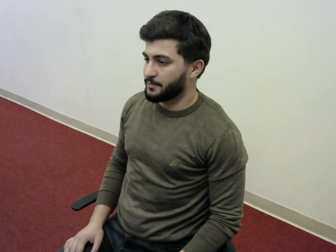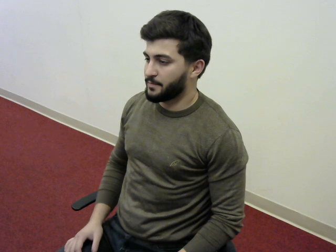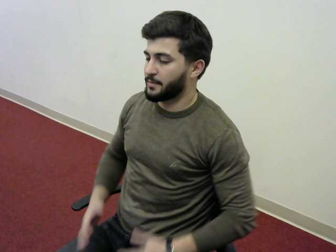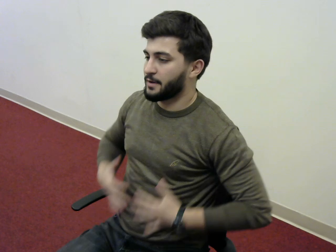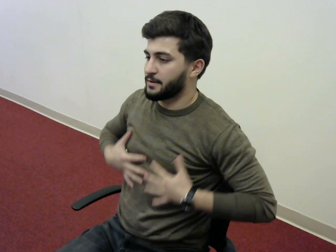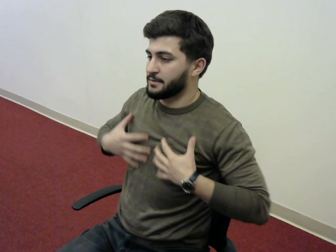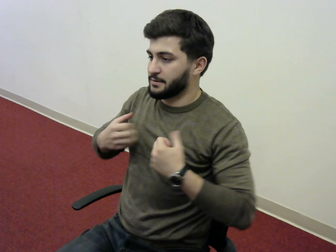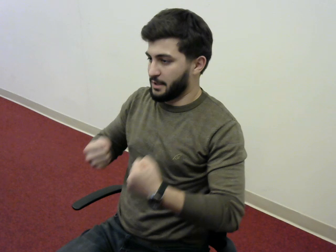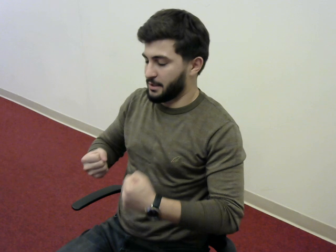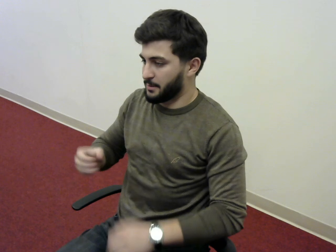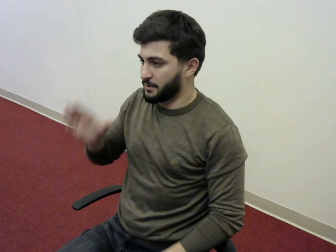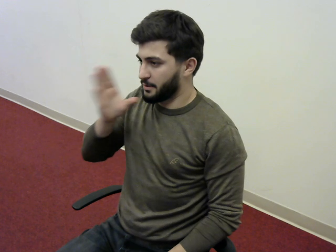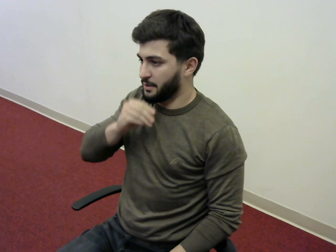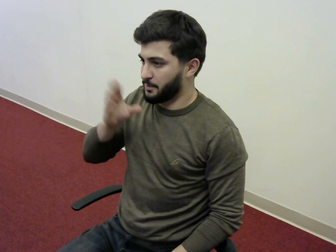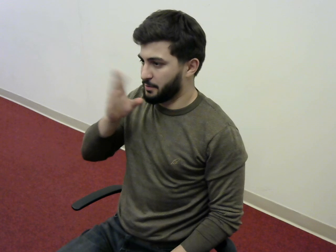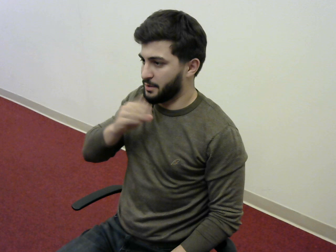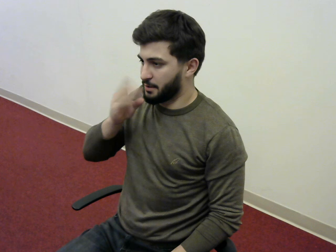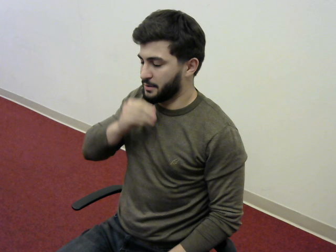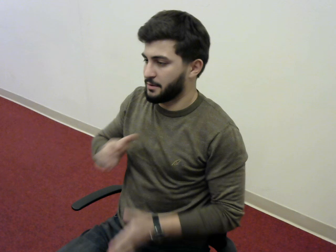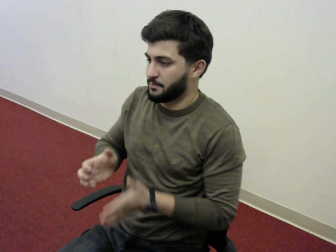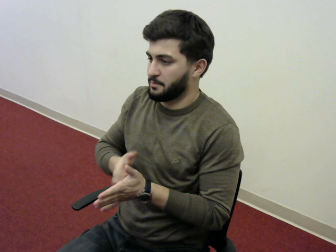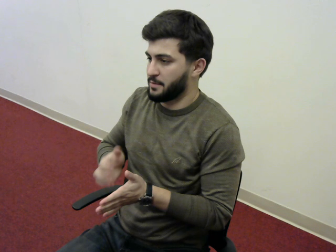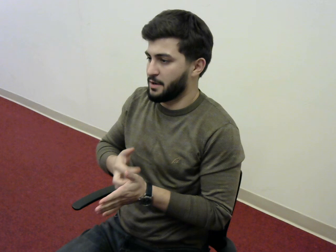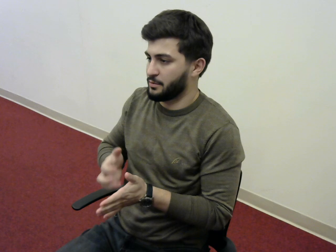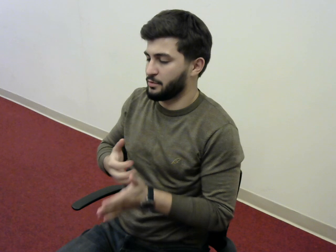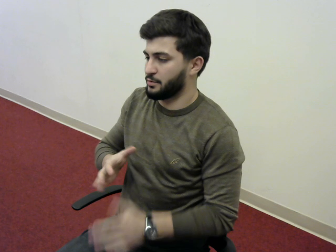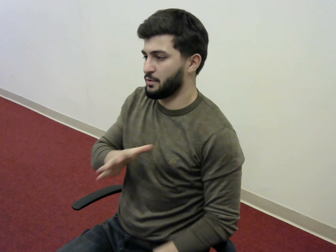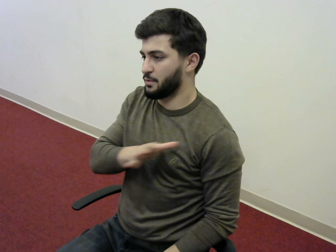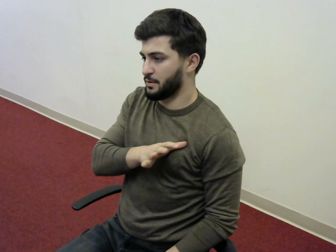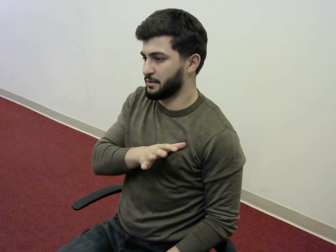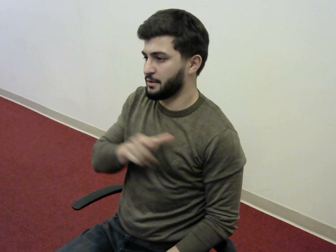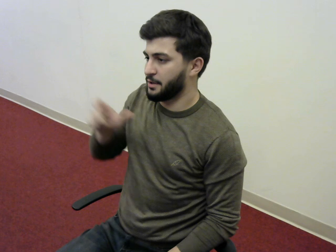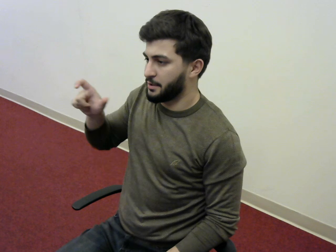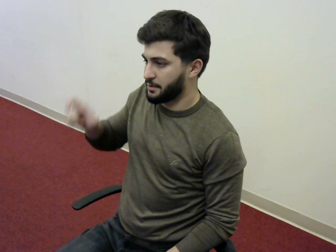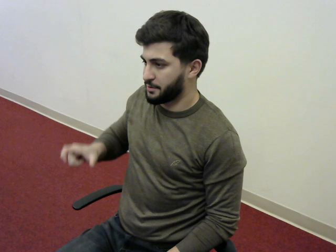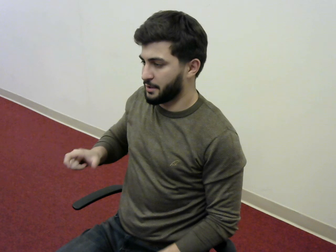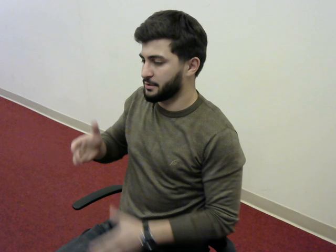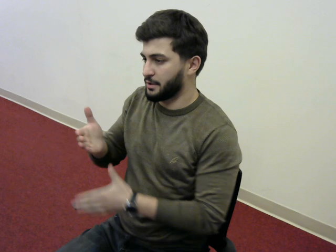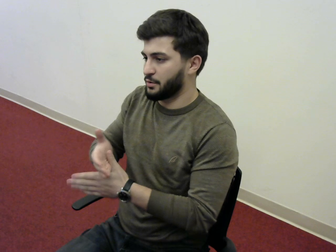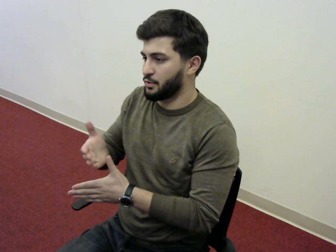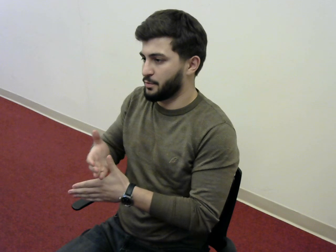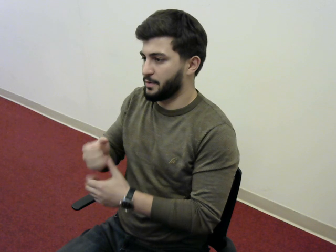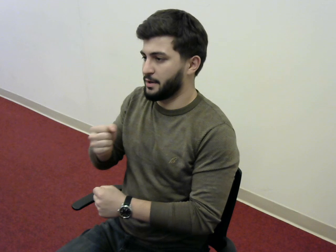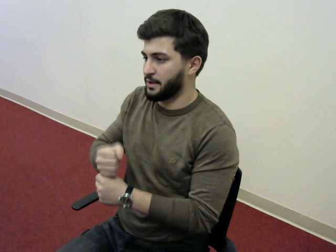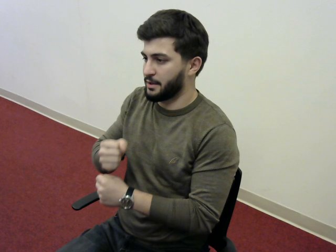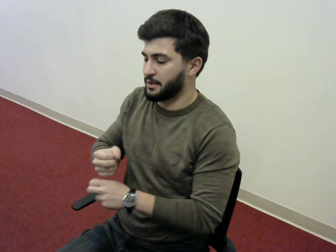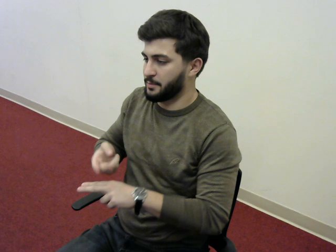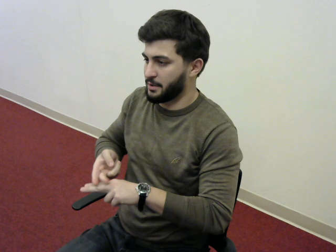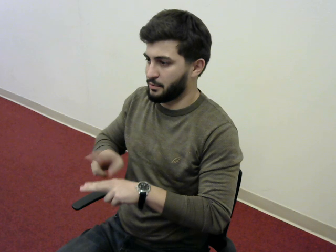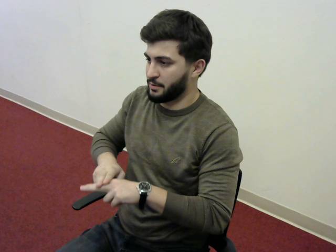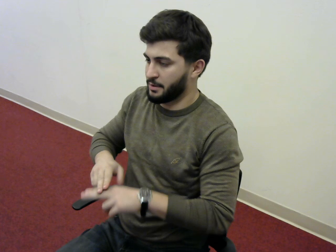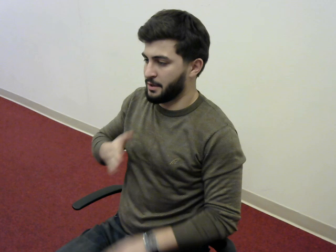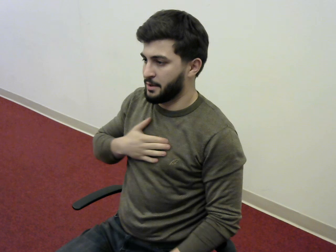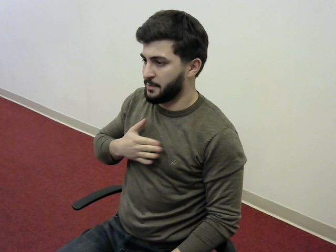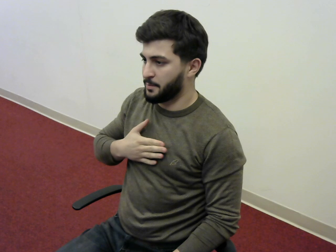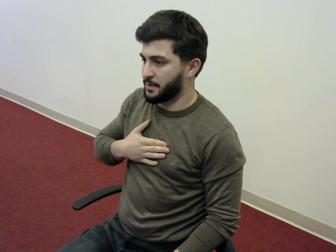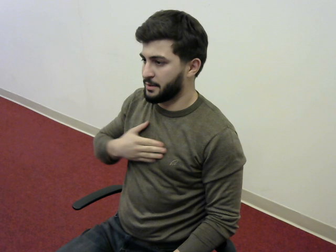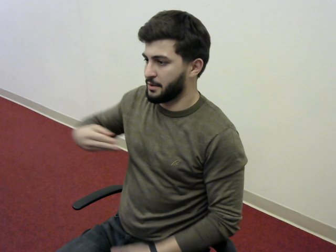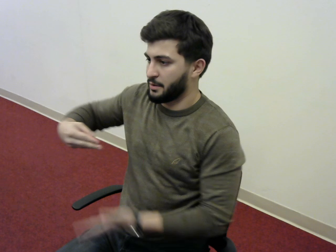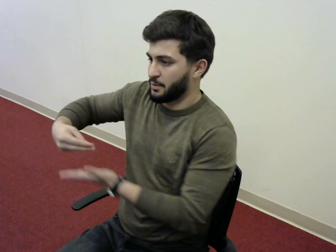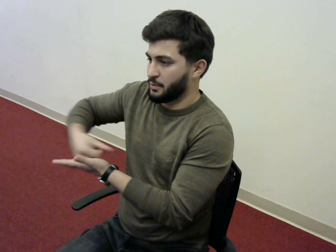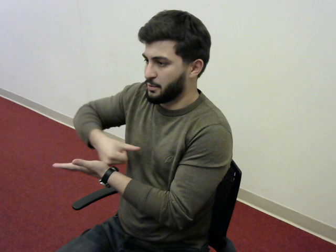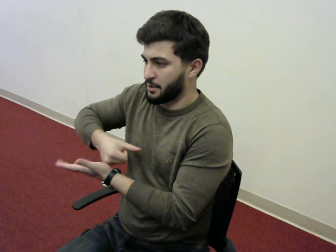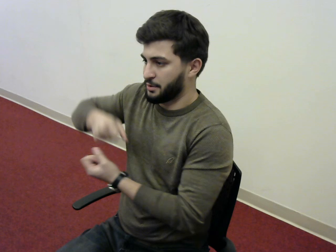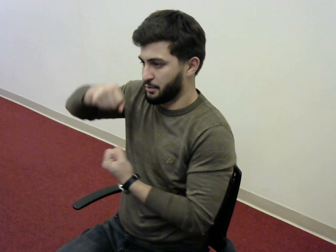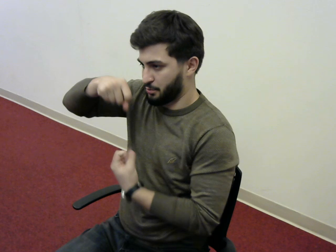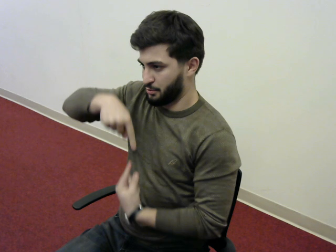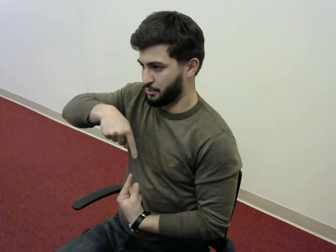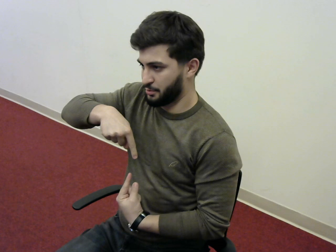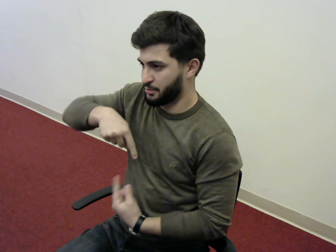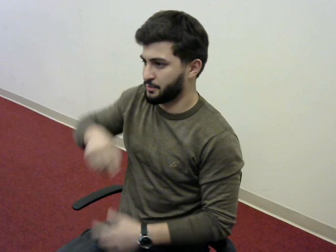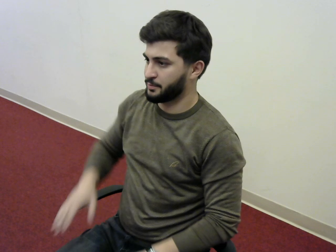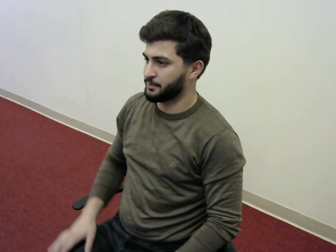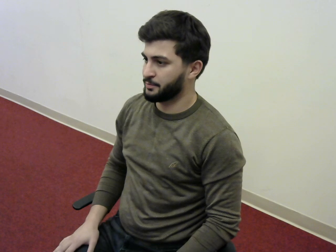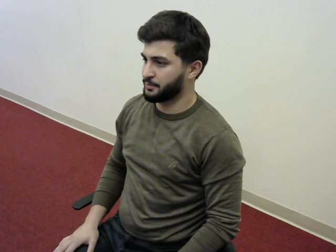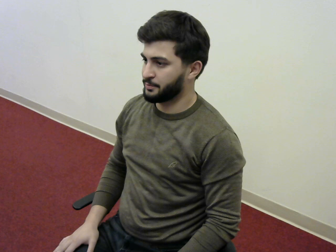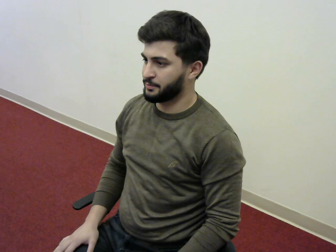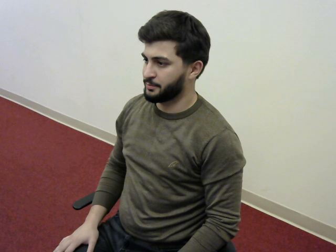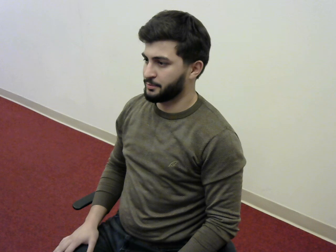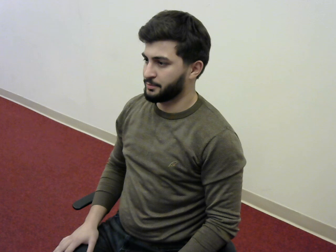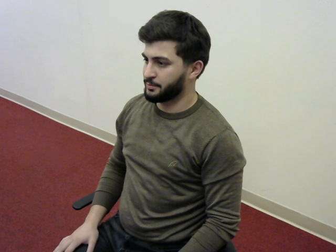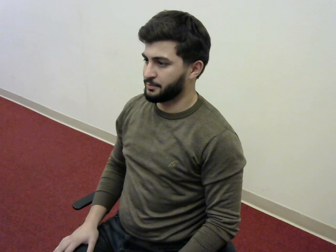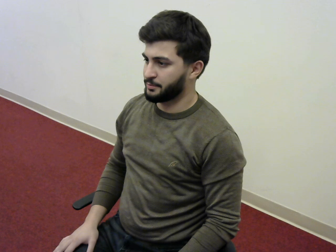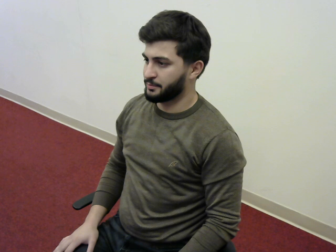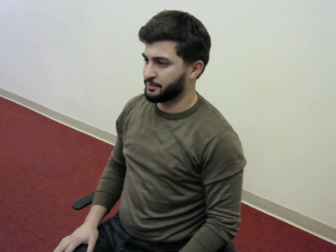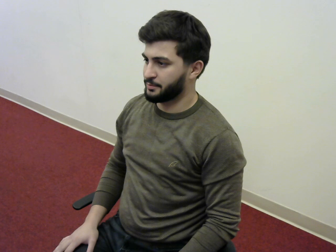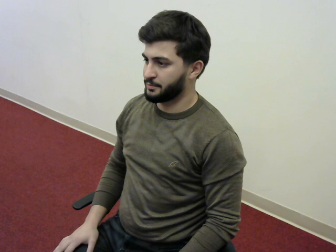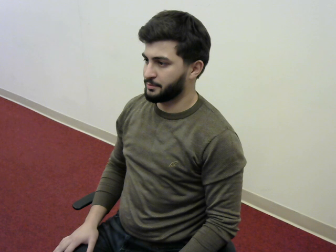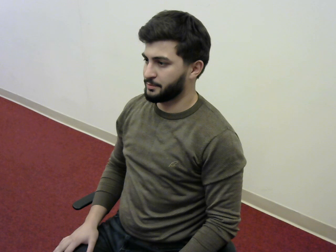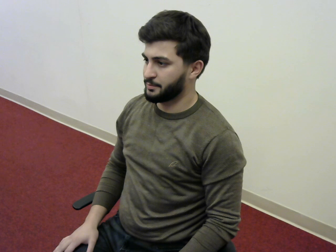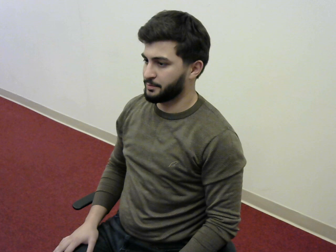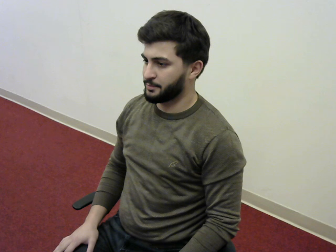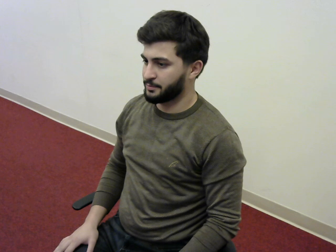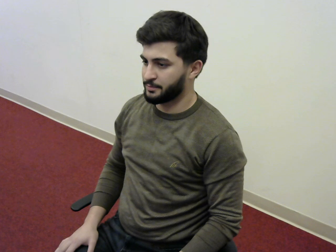Sağlamlıq imkanı məhdud olan şəxsə kömək etdiyimə görə mənə ödəniş düşürmü?